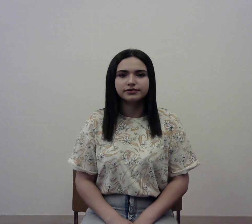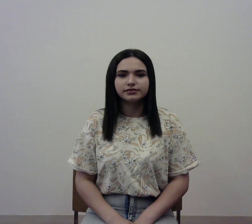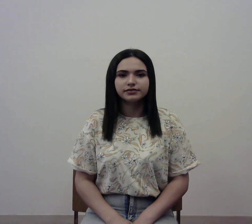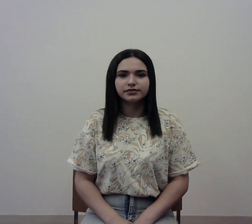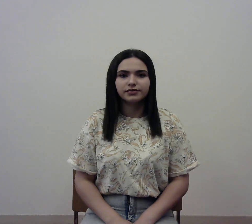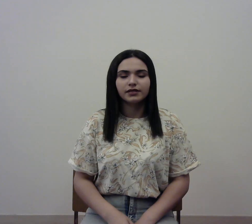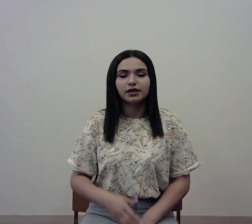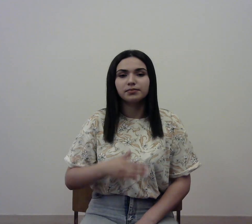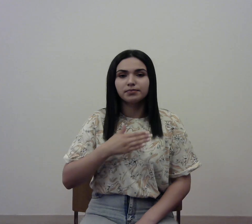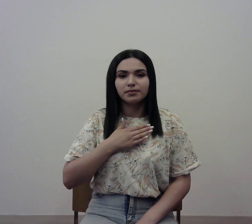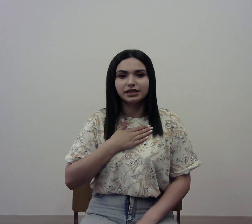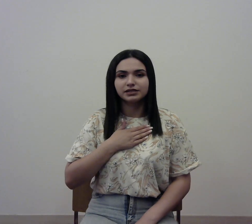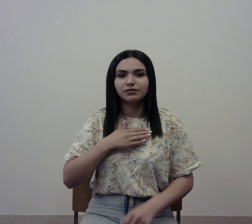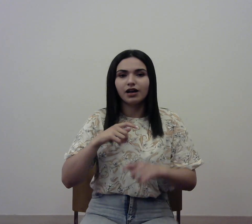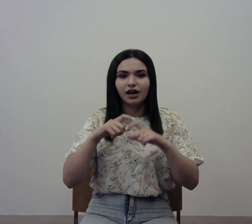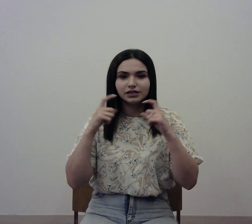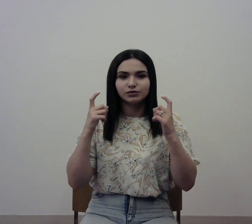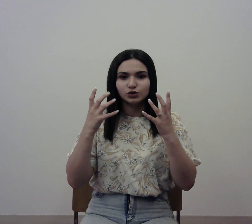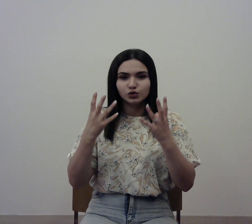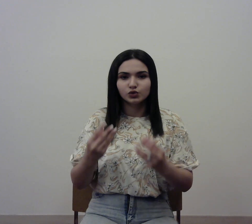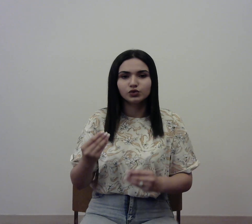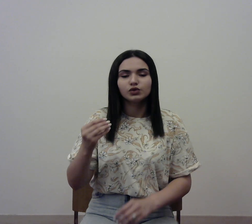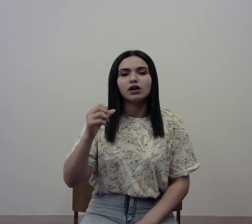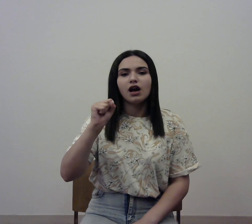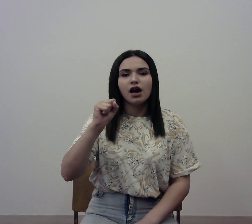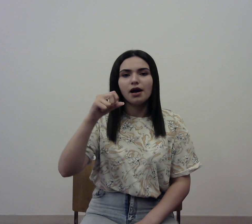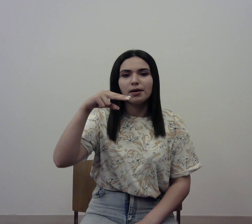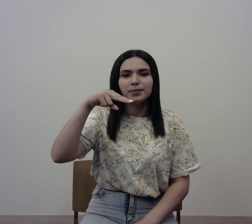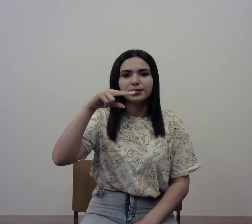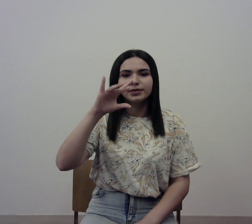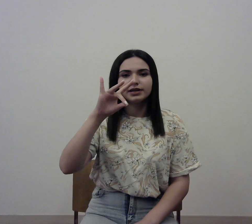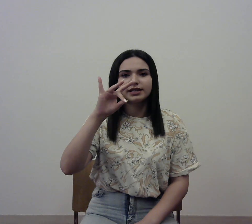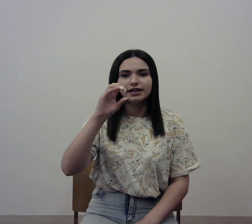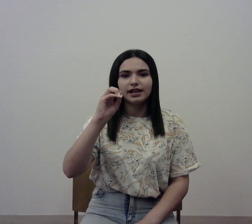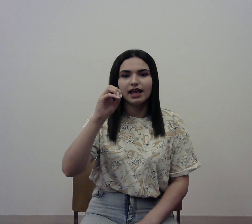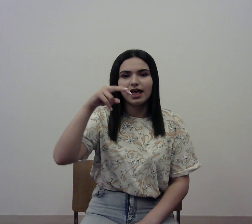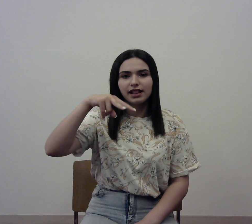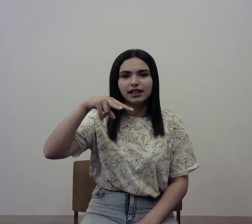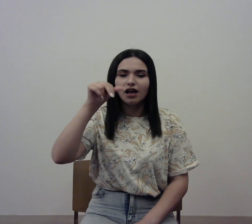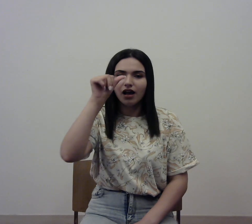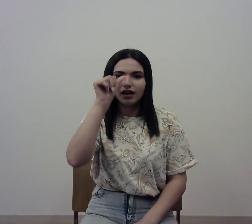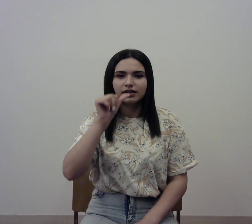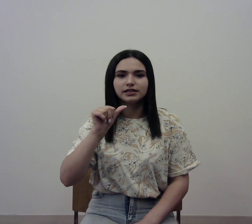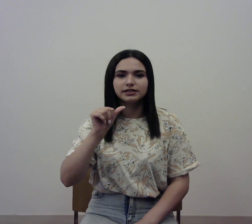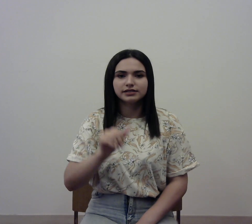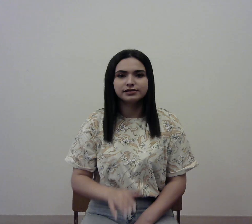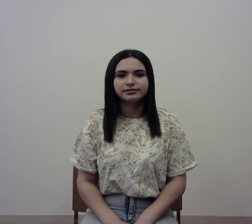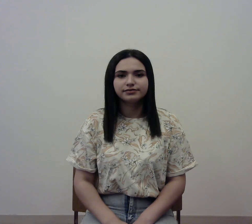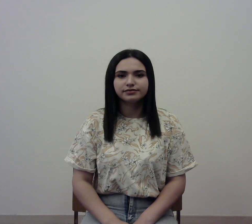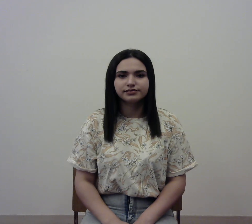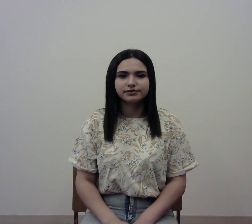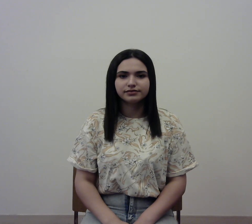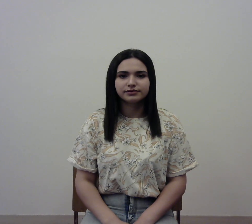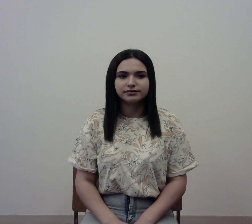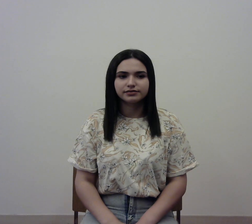Mənim ad günüm aprel ayındadır